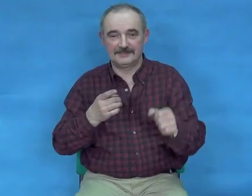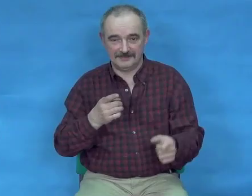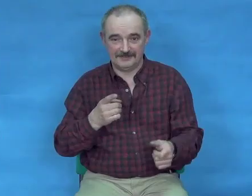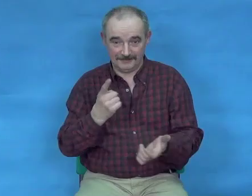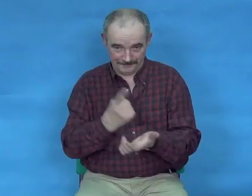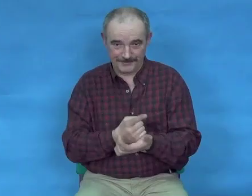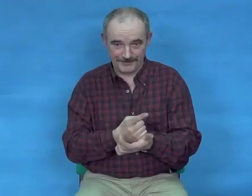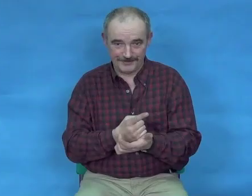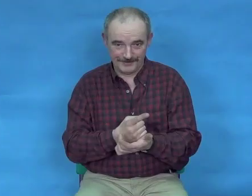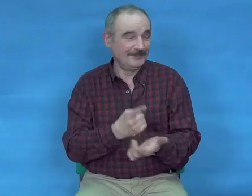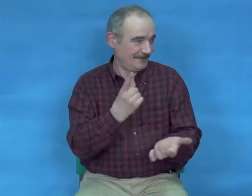Uda się?